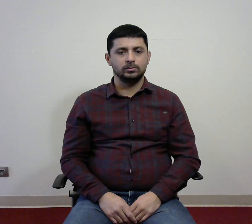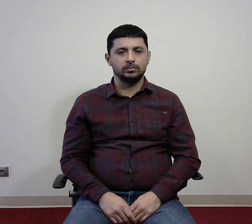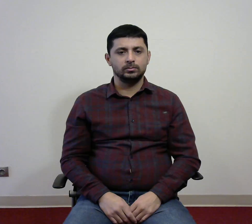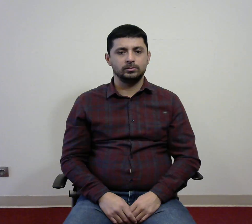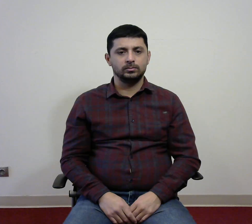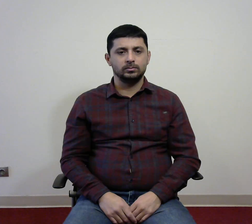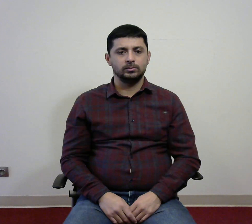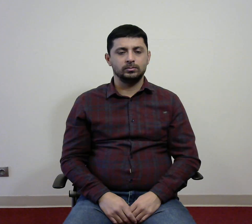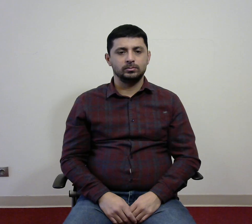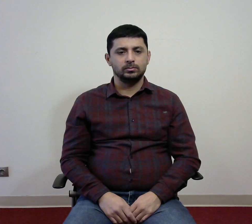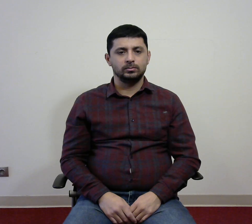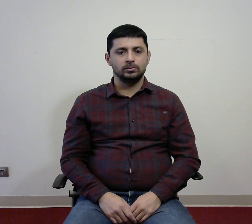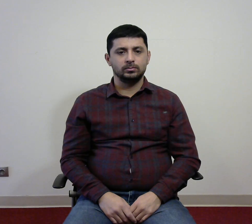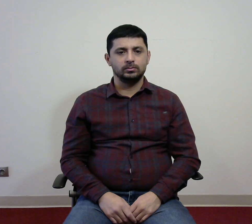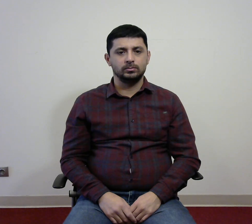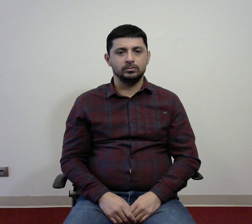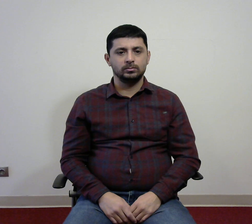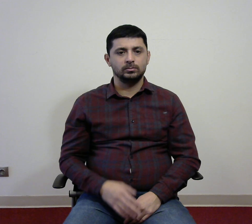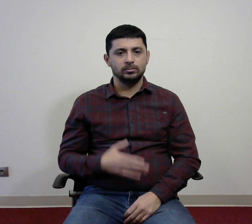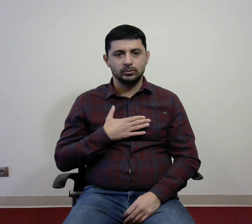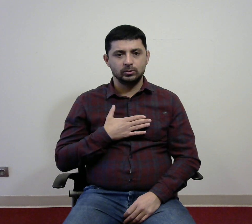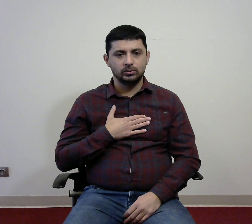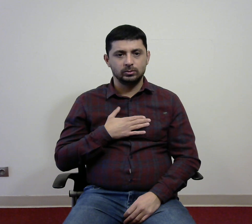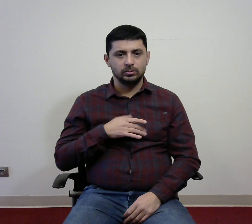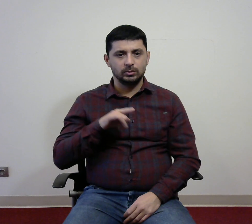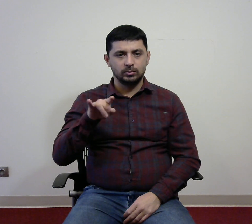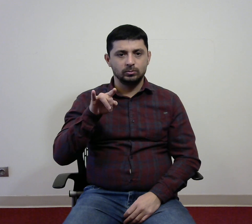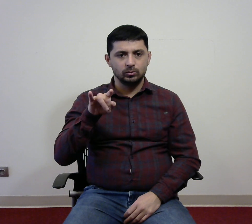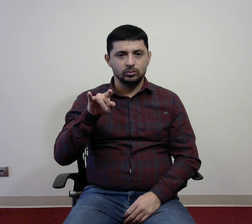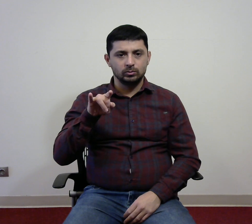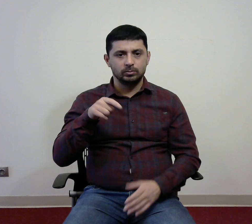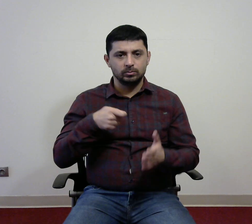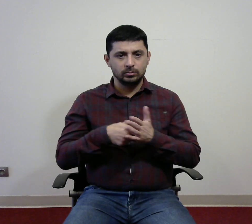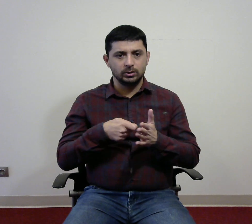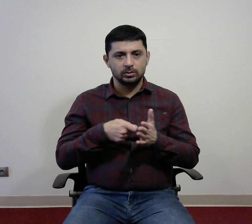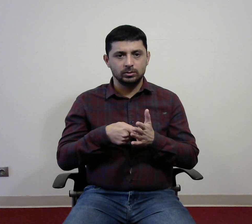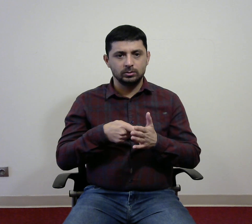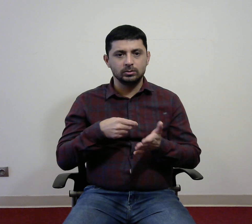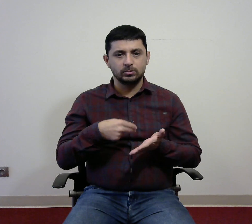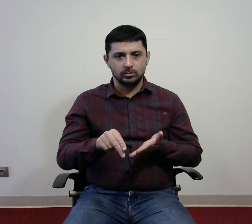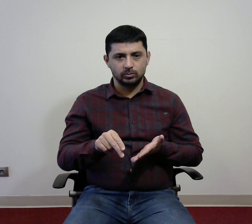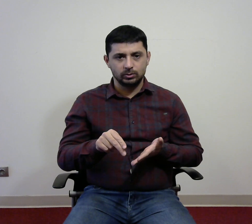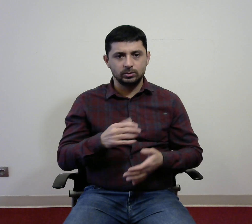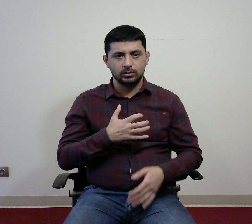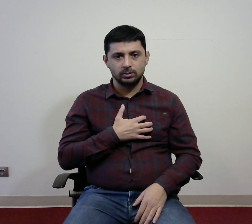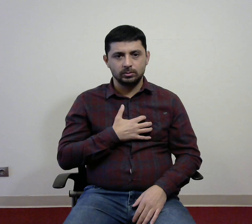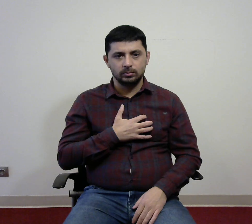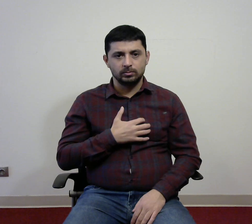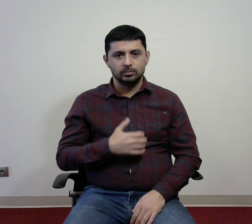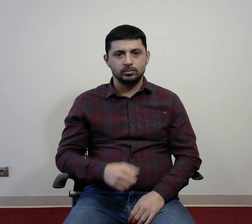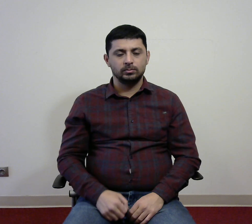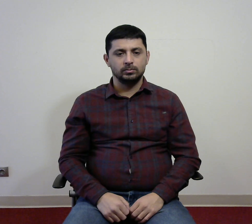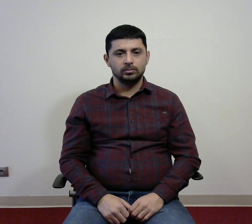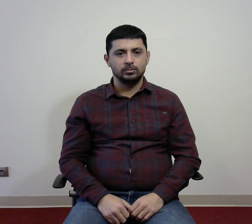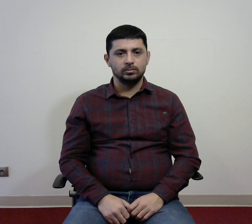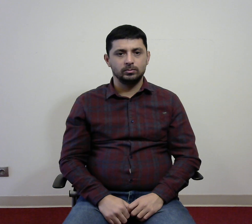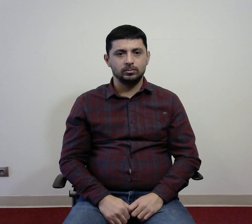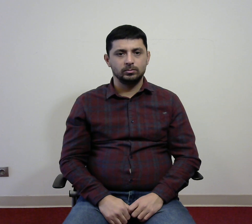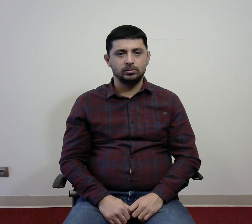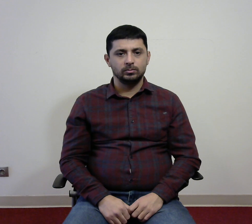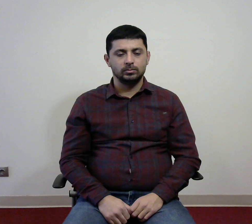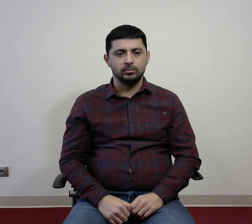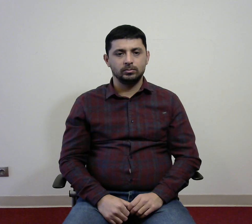Mən təyyarə bileti almaq istəyirəm